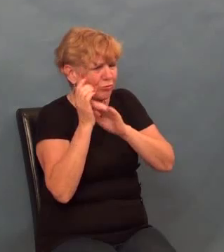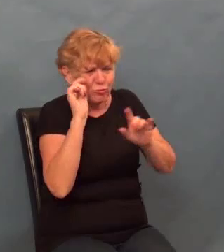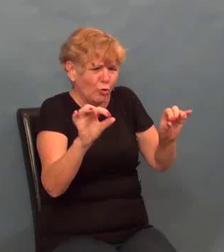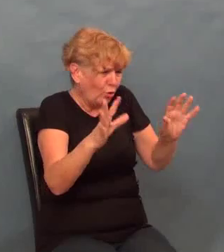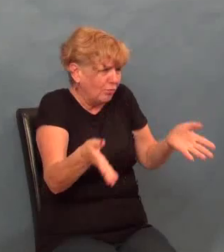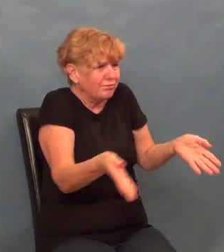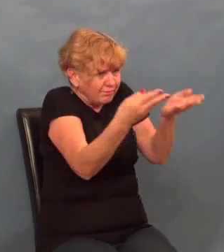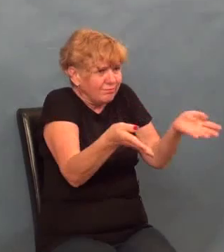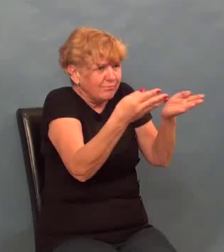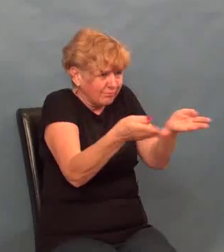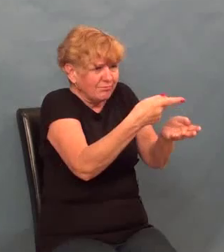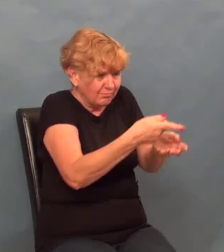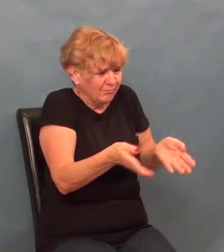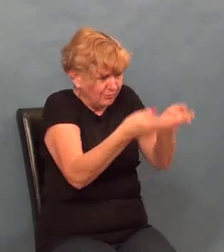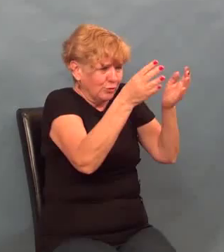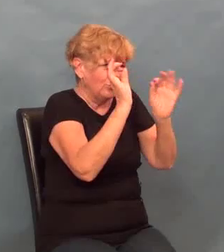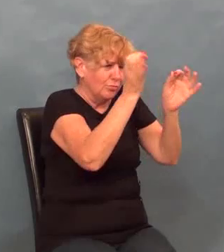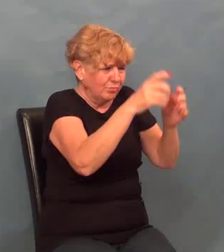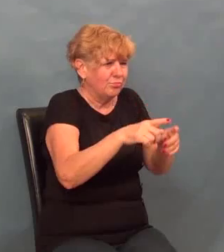Dziewczyna powiedziała: okej, idź, dobrze.